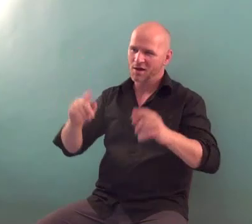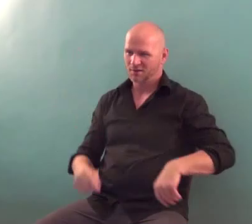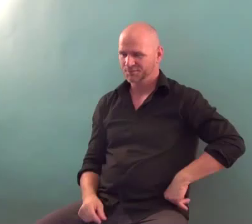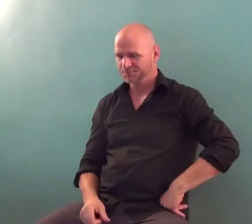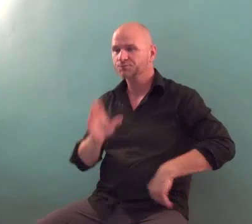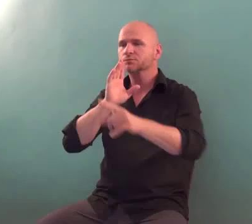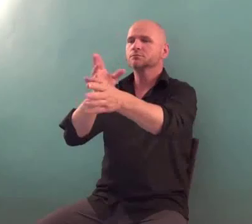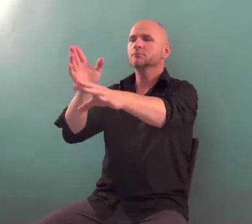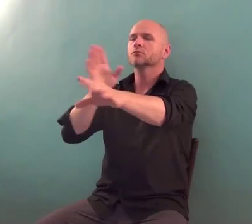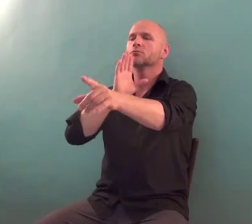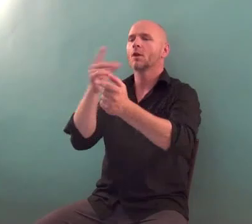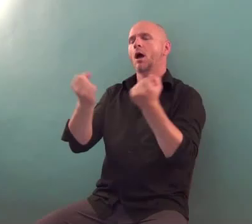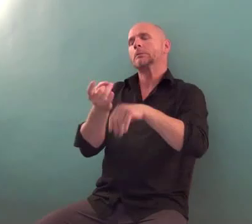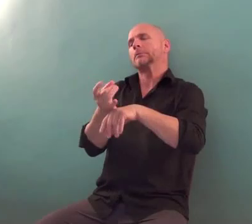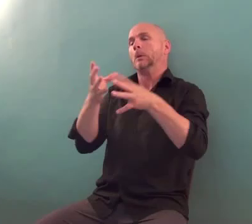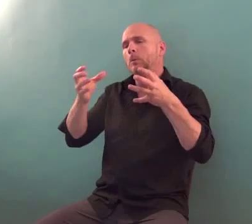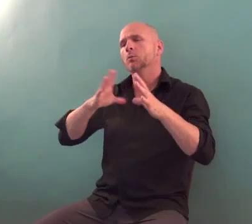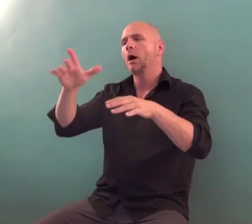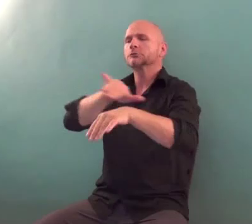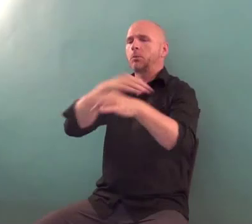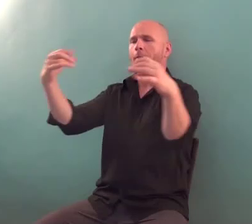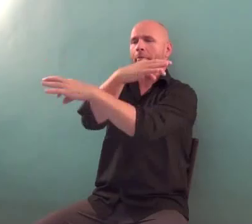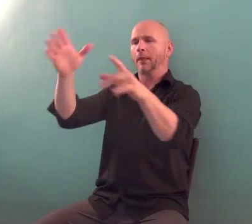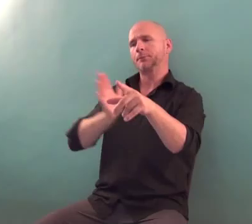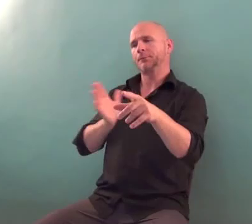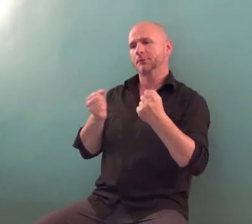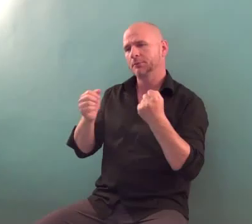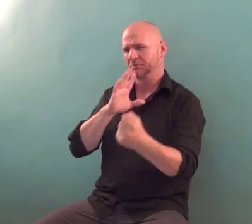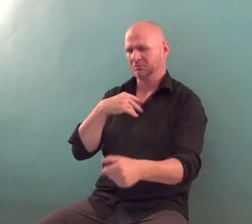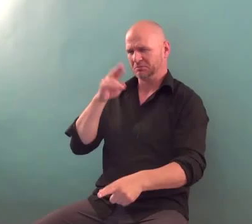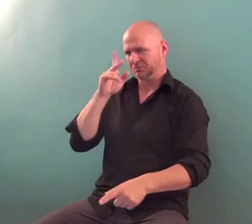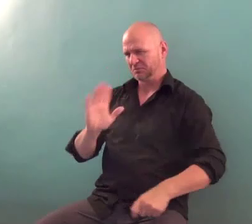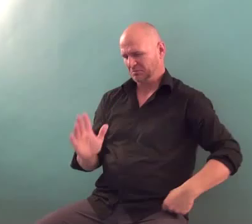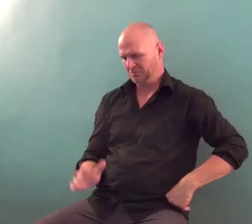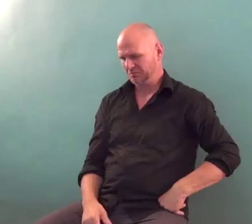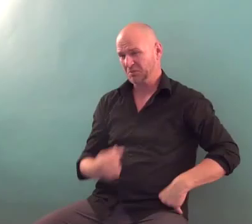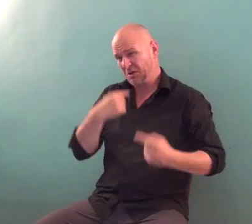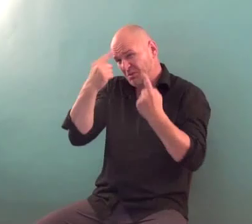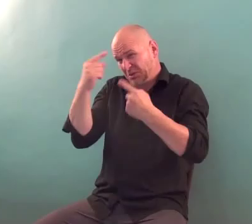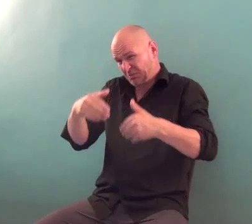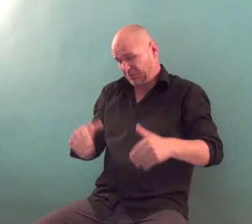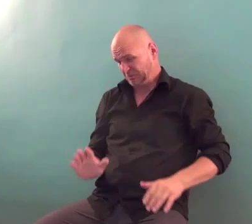Jeśli samochód szybko jedzie, to musi zwolnić, po szkole dzieci szybko wbiegają na ulicę, trzeba być bezpiecznym i jechać wolniej, ja tak myślę.